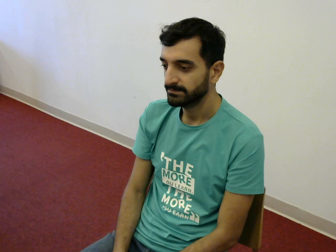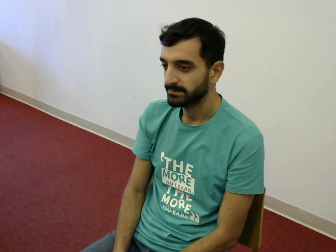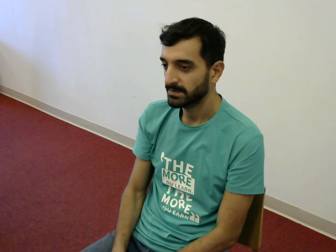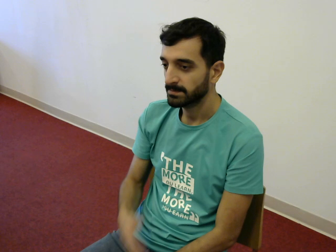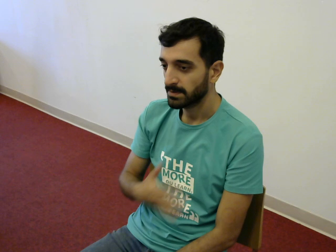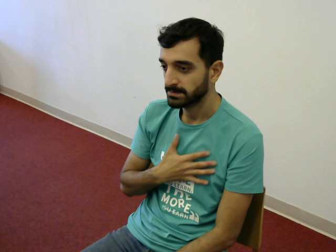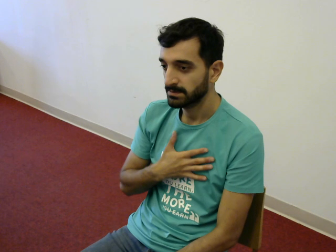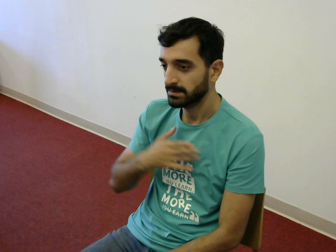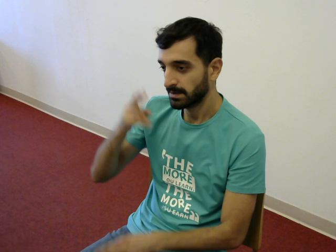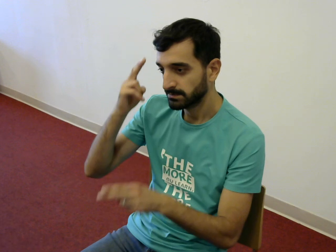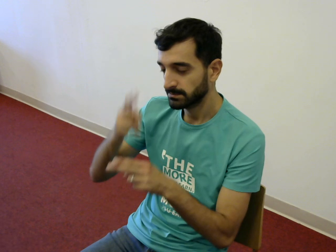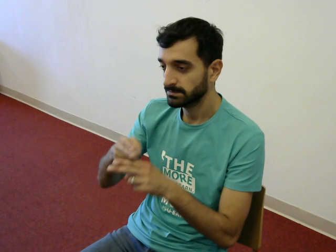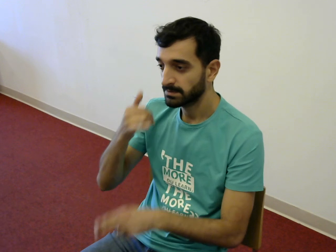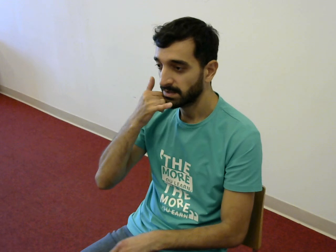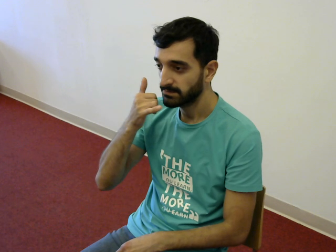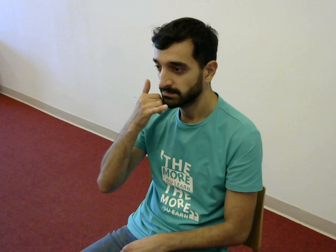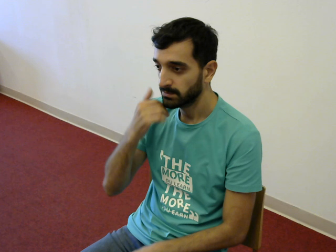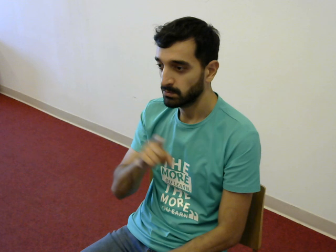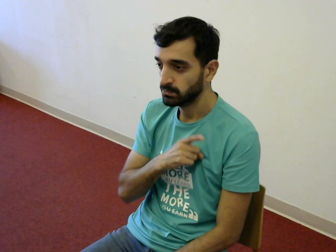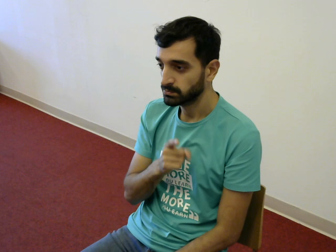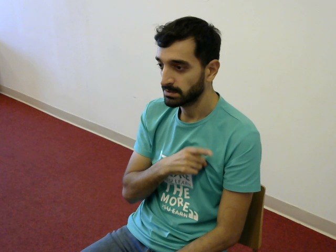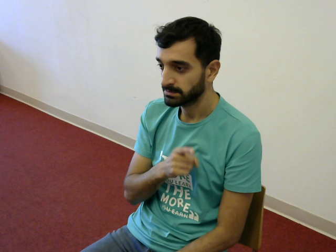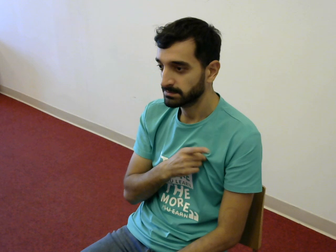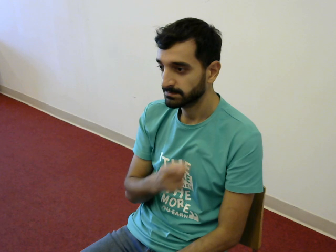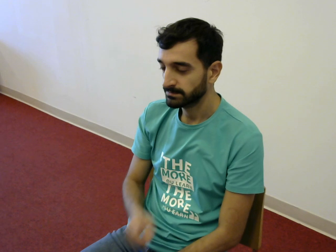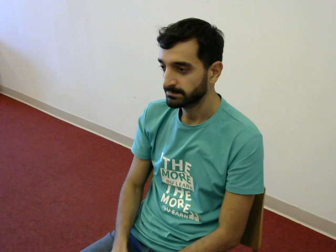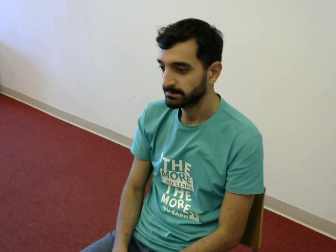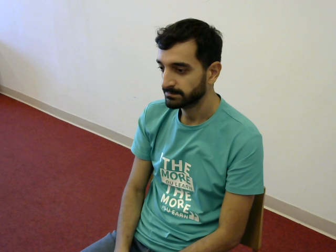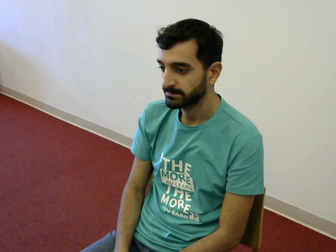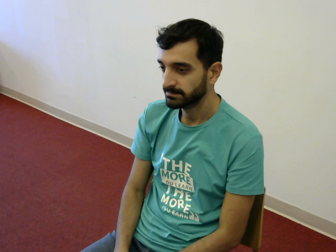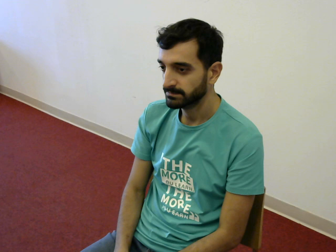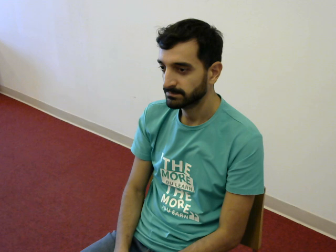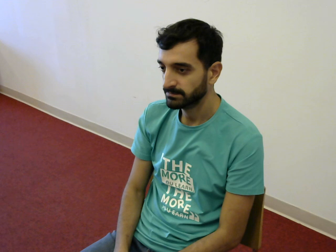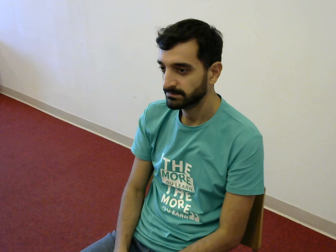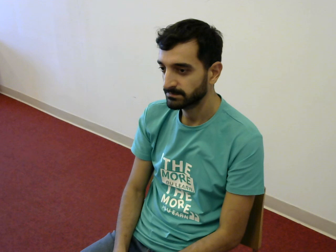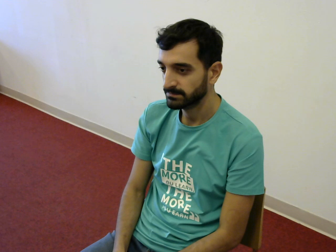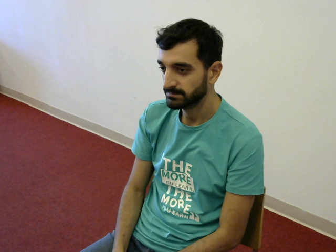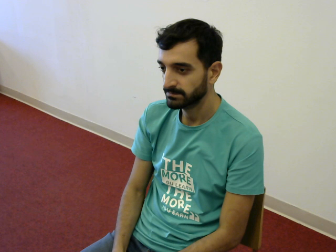Mənim qardaşım telefon ustasıdır